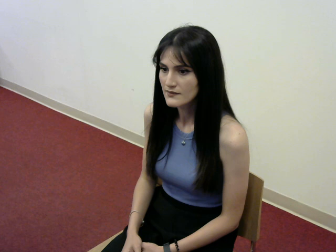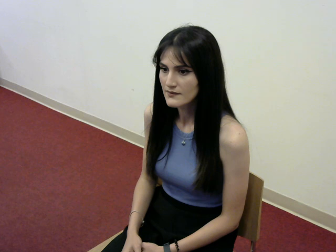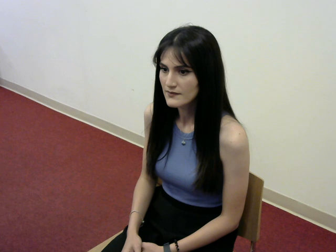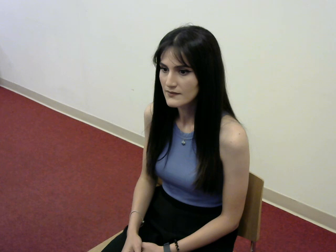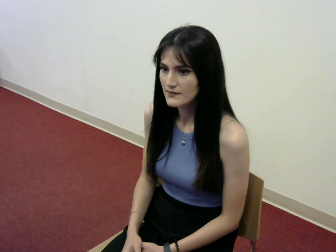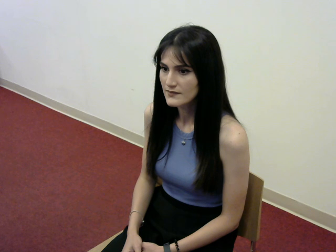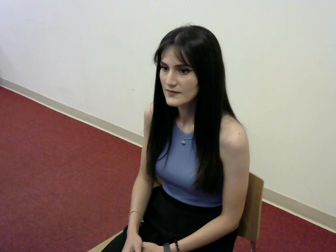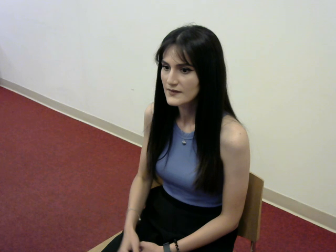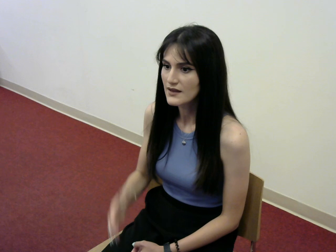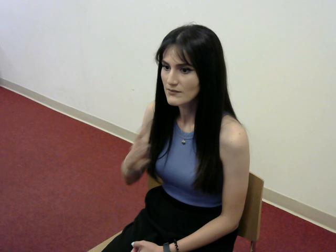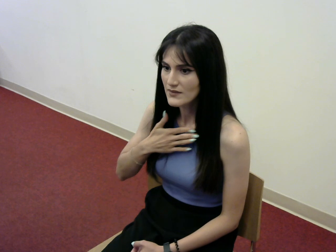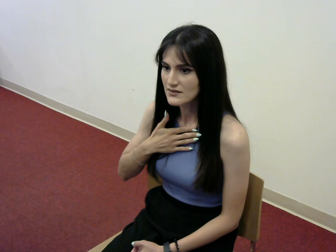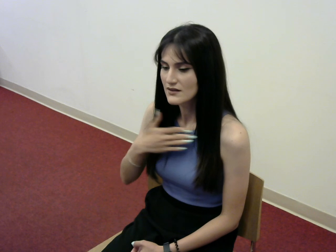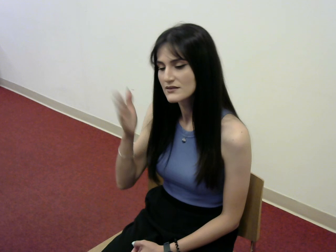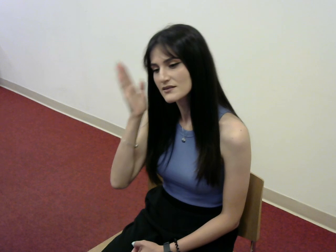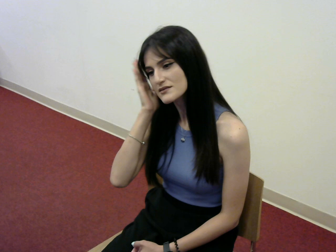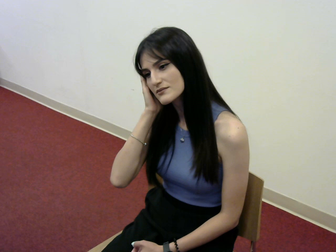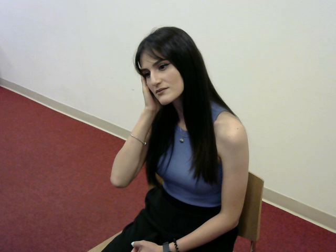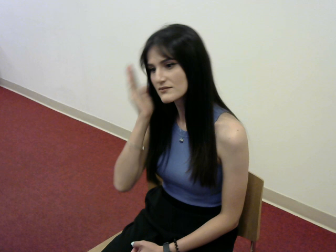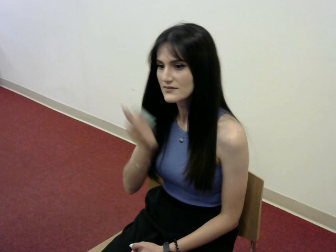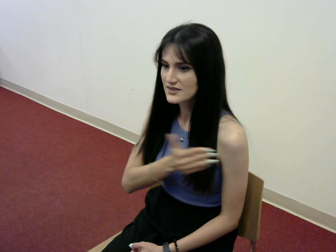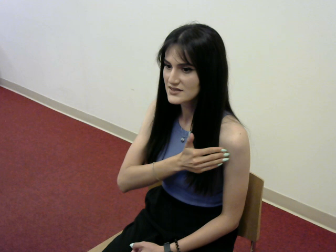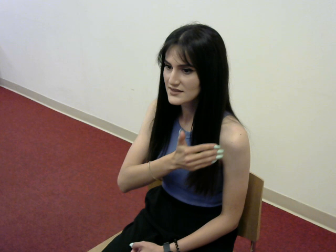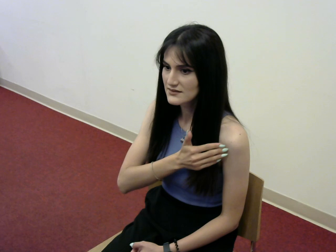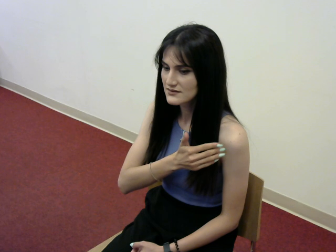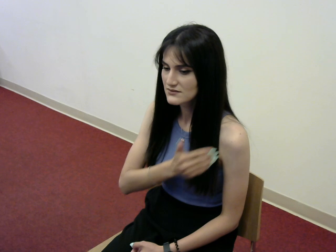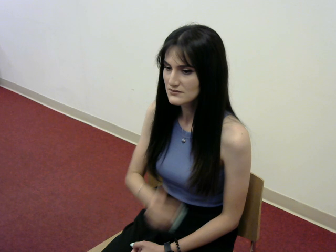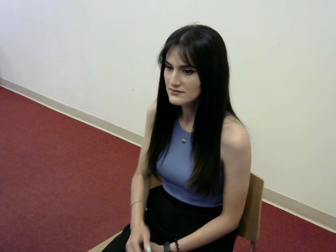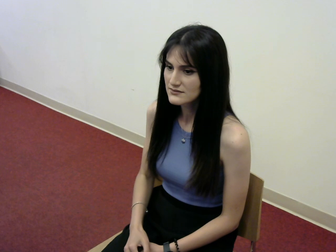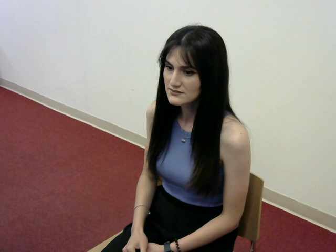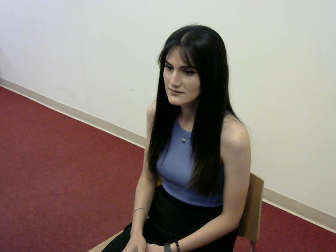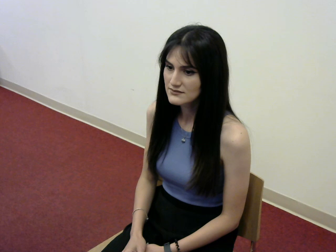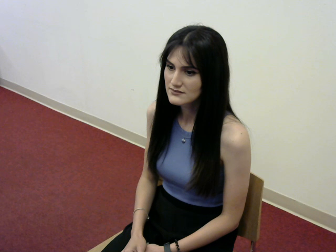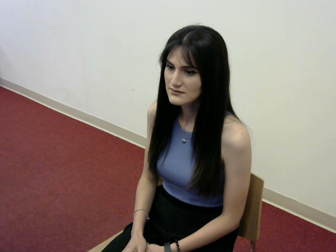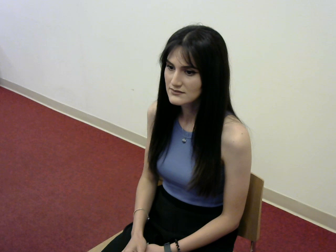Mən yatmaq istəyirəm